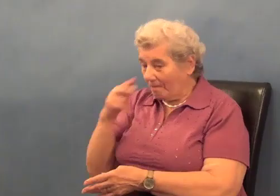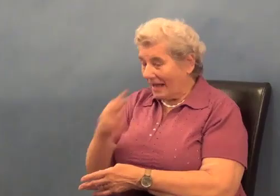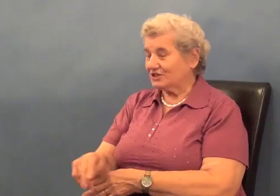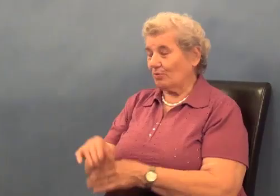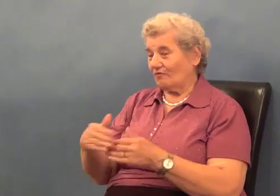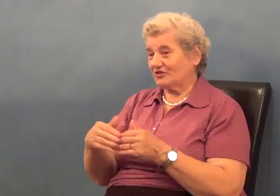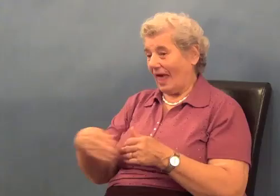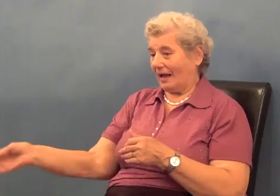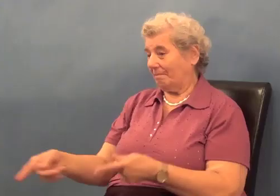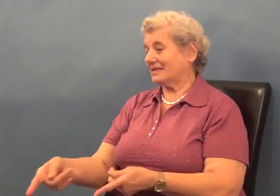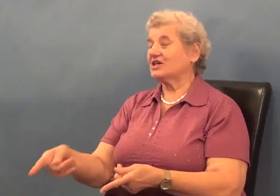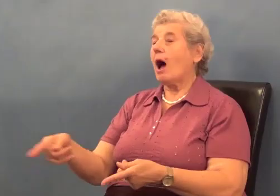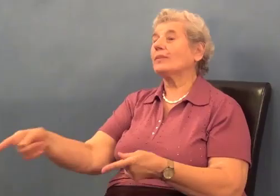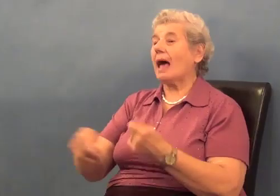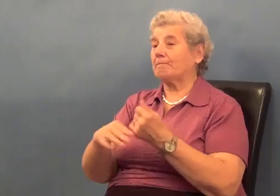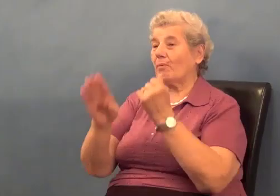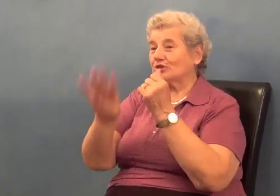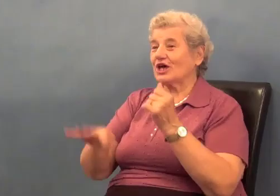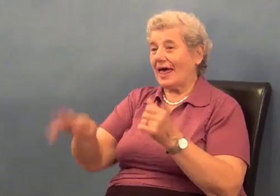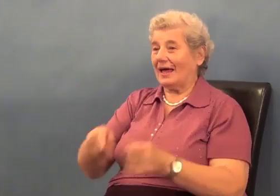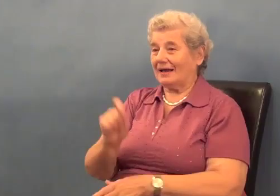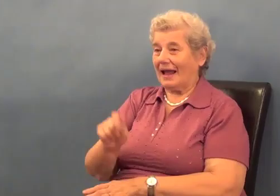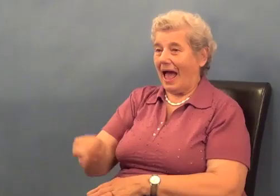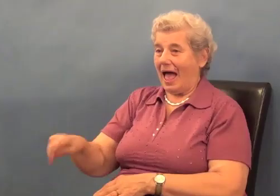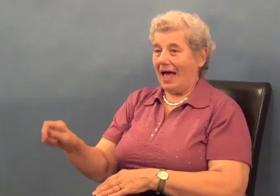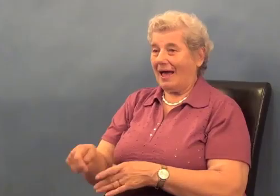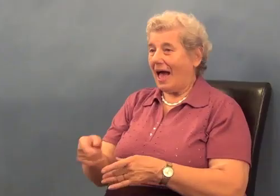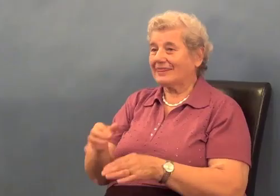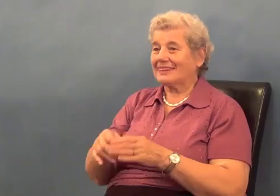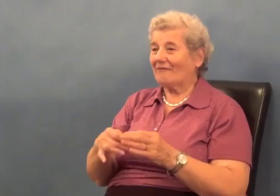Podszedł, otworzył drzwi i zobaczył, że tam jest kawałek płotu i na nim gra.